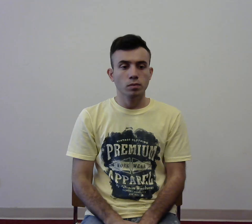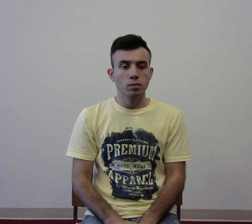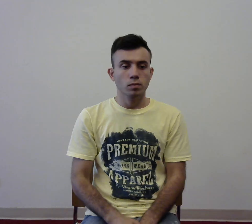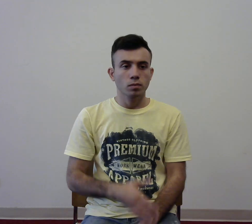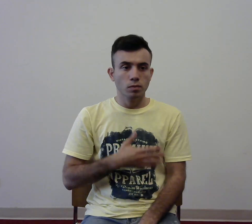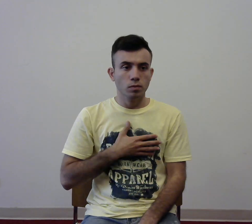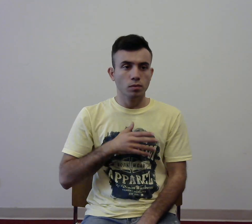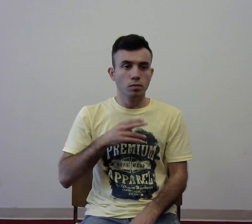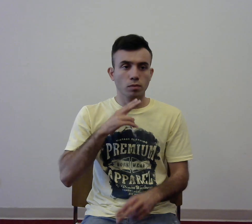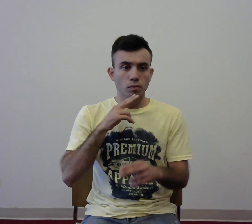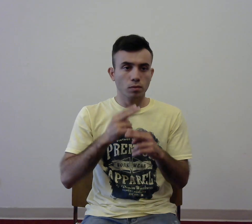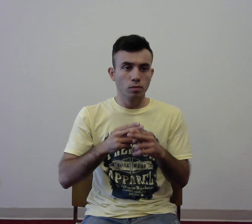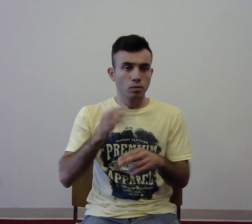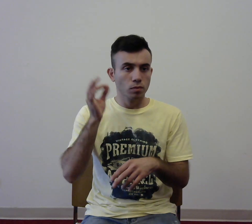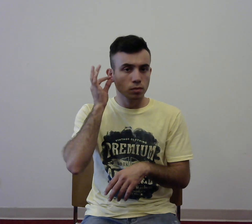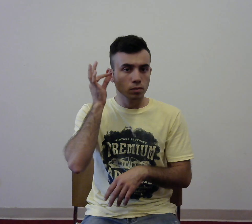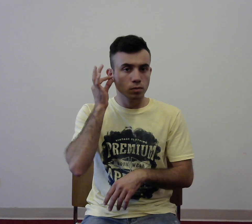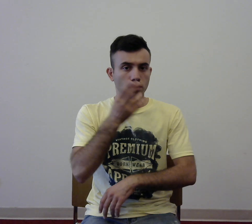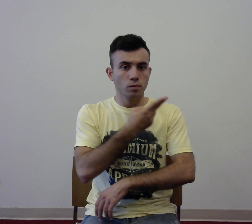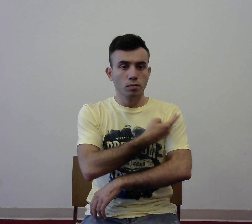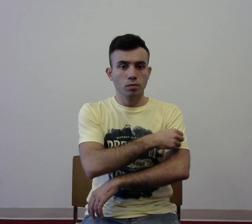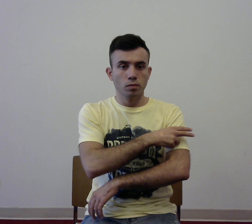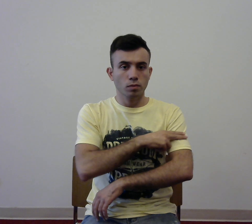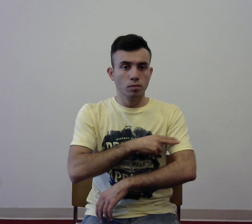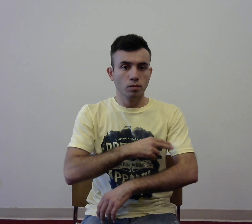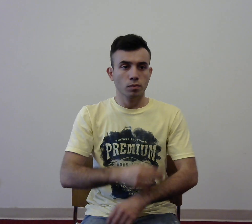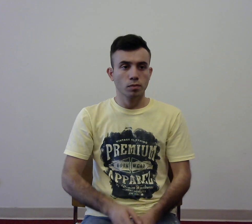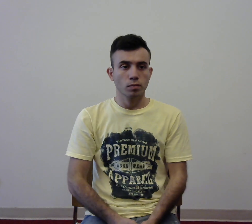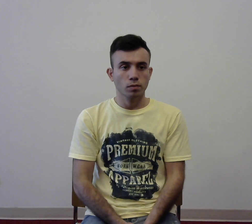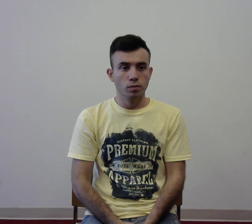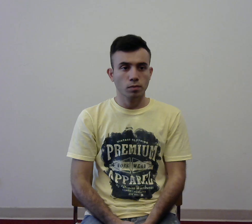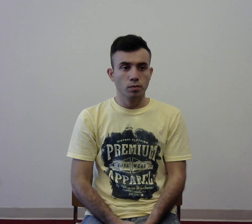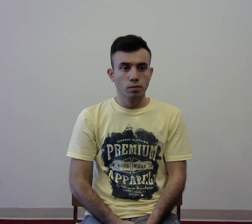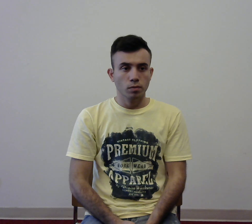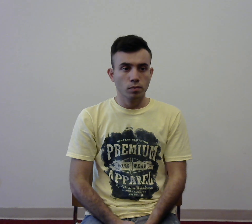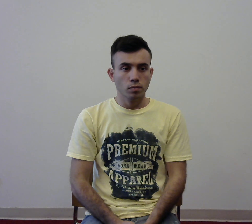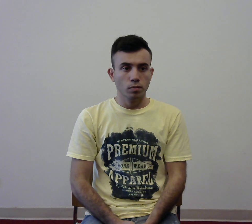Mənim bacım tibb bacısıdır